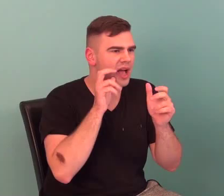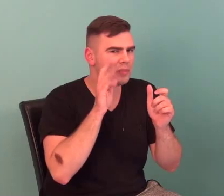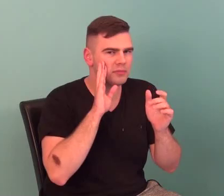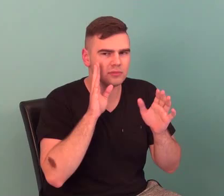Chyba.